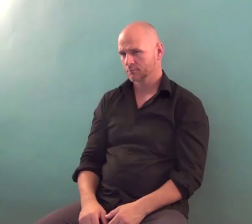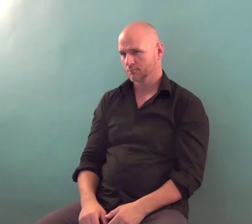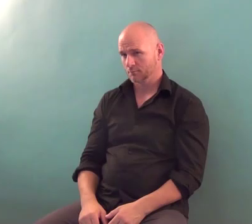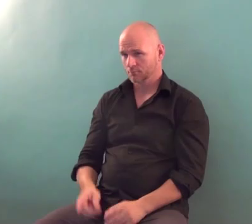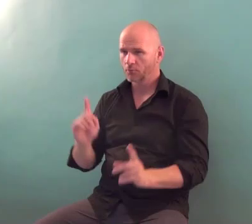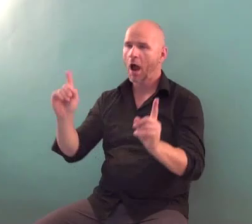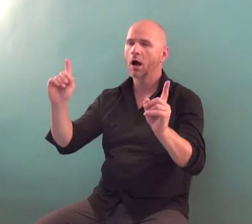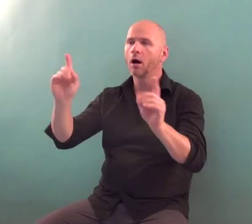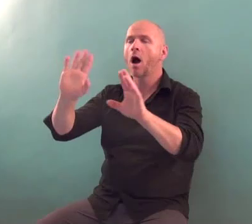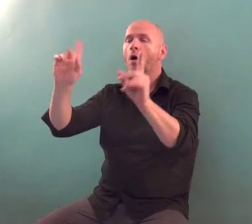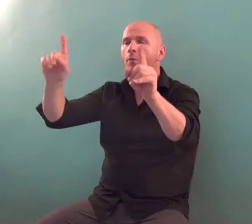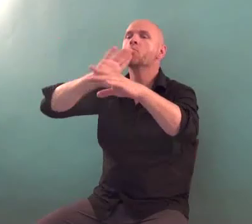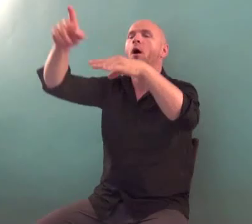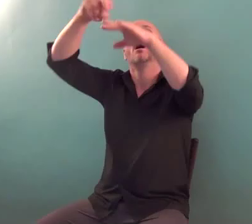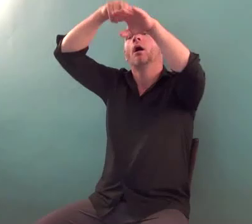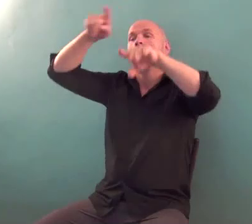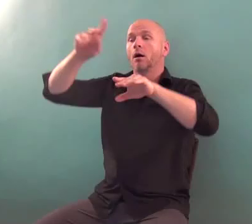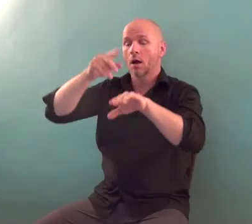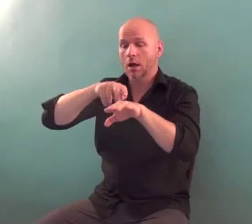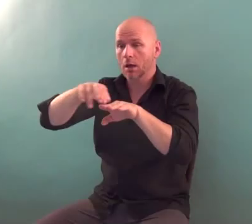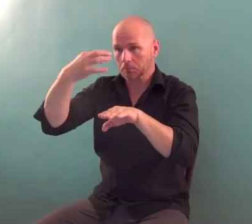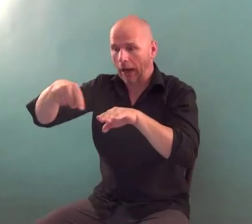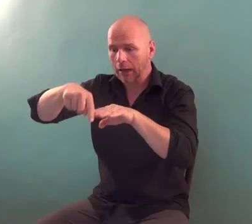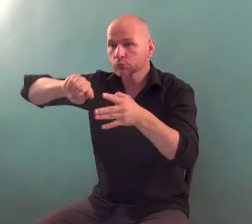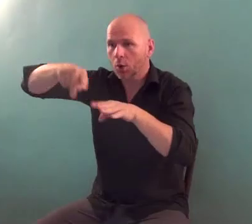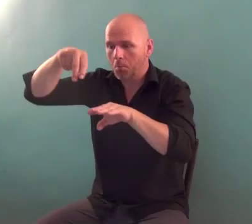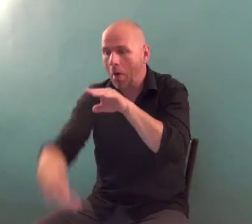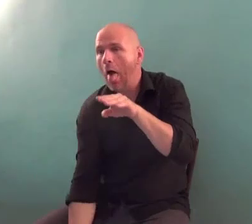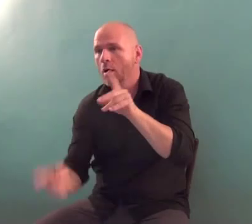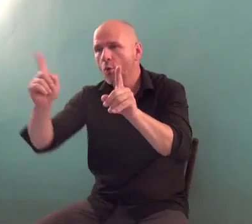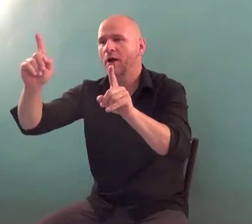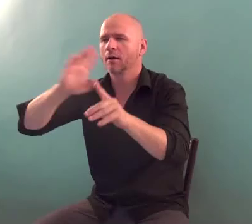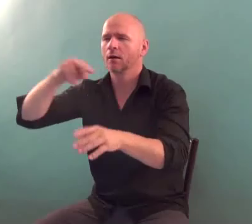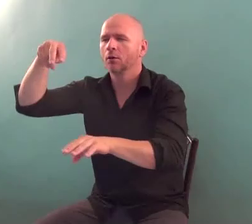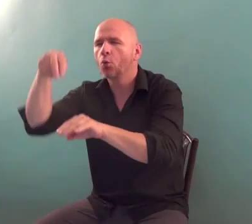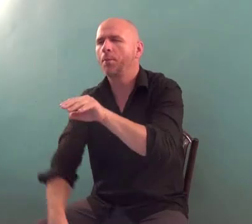Trzeba uważać, bo może być tak, że jest dziura w nawierzchni i jak ktoś nie zauważy to może wpaść w nią.